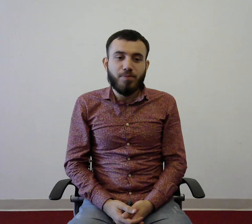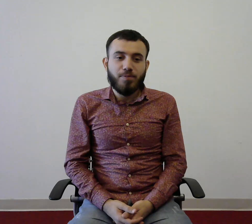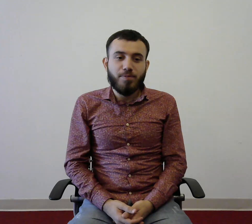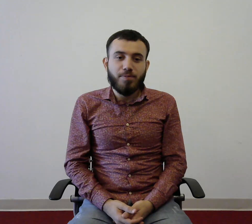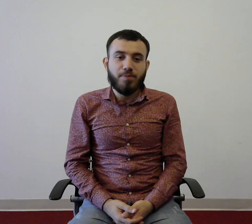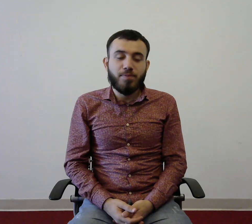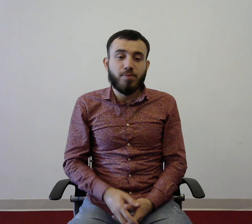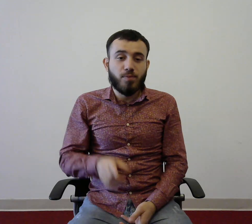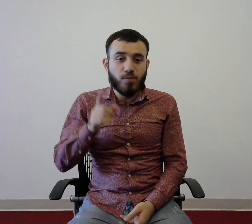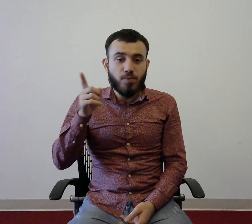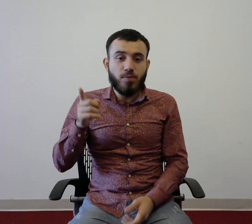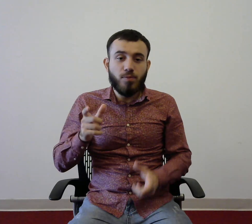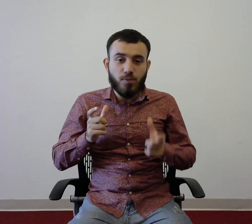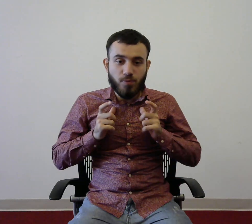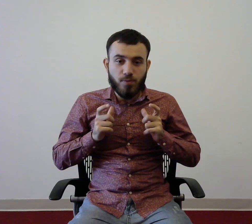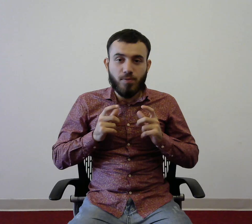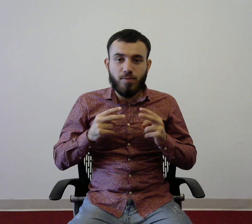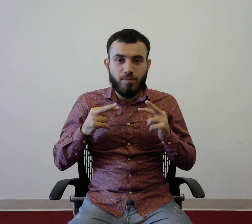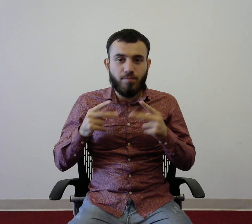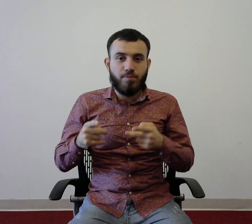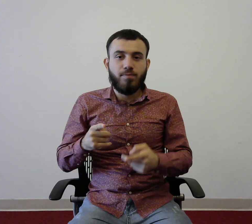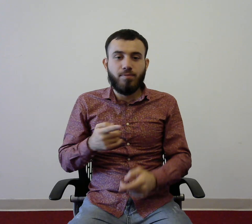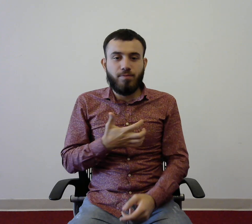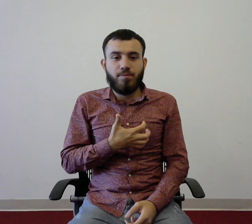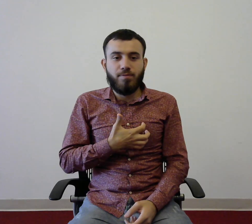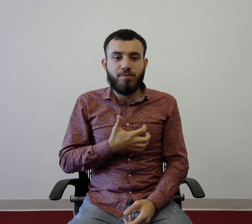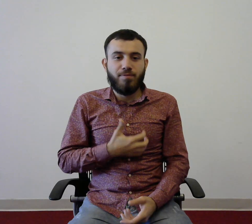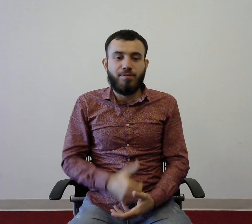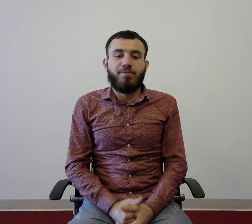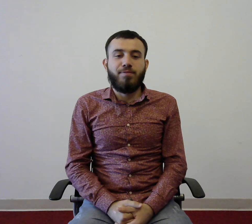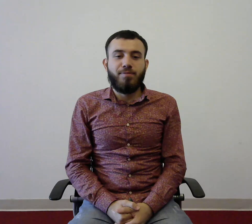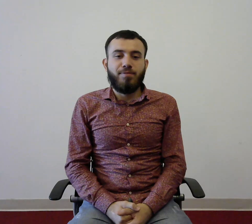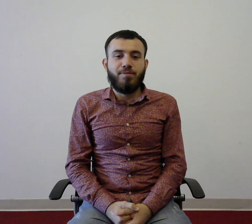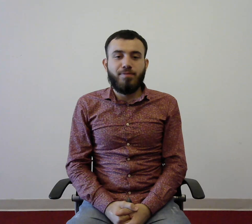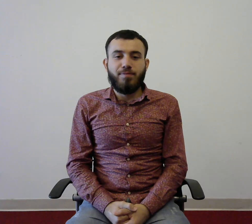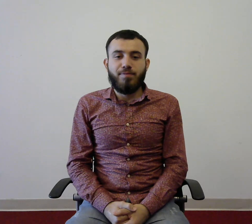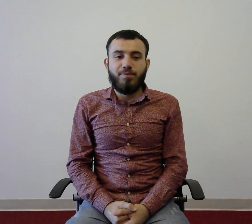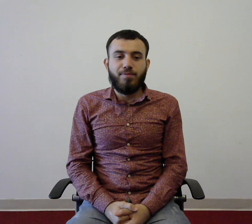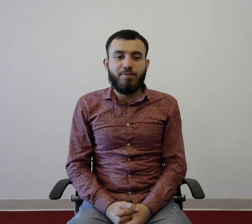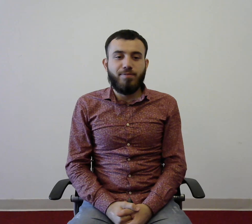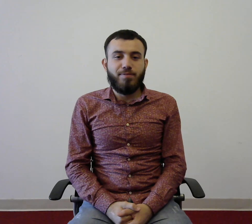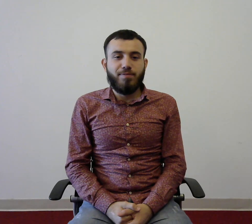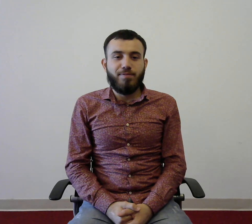O köynəyini dəyişmək istəyir